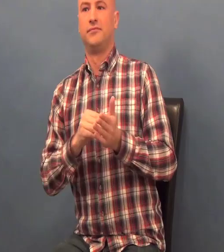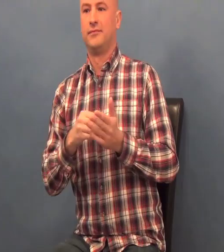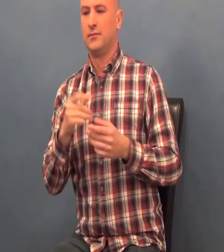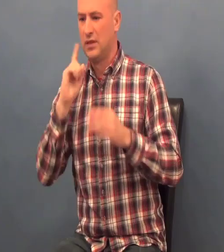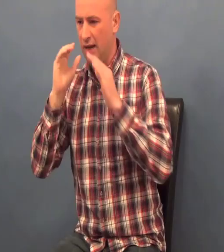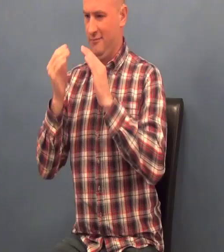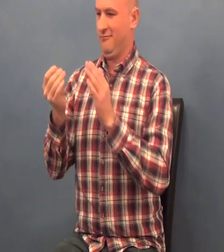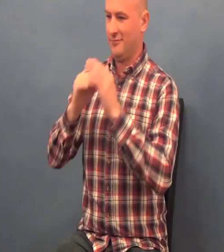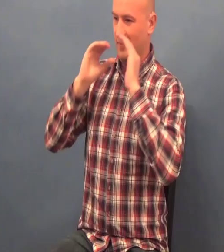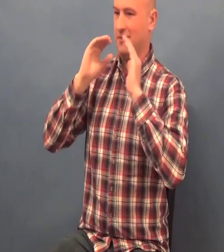Chłopiec dostrzega jelenia.